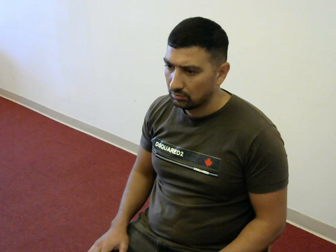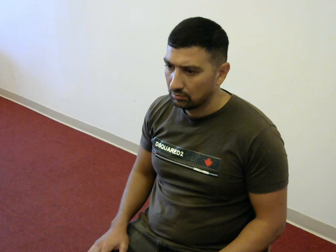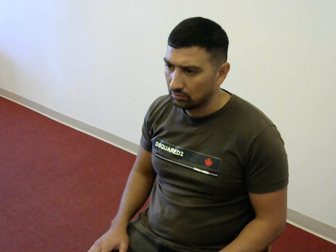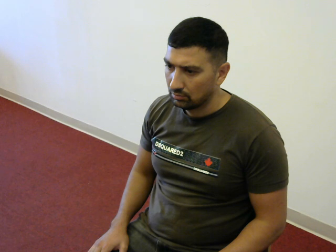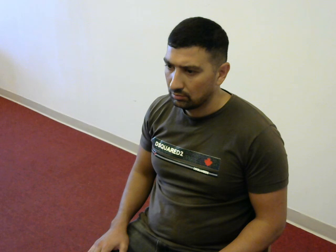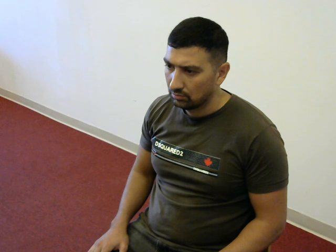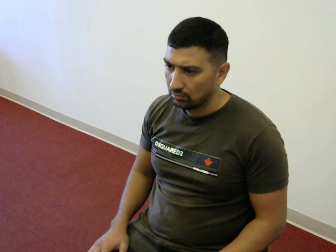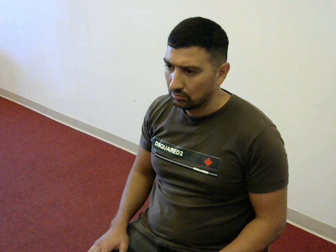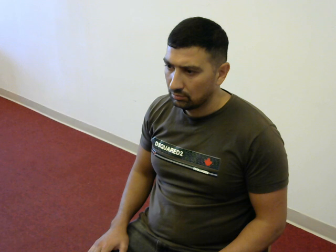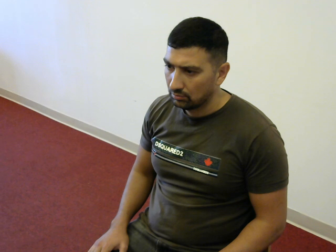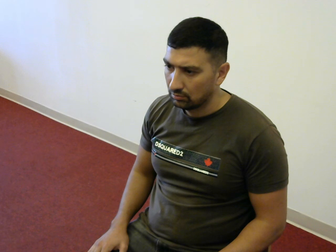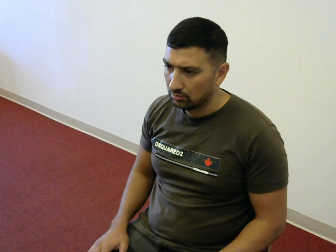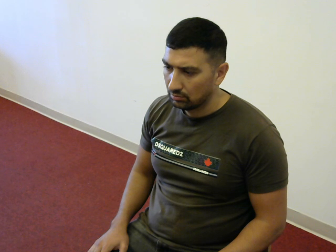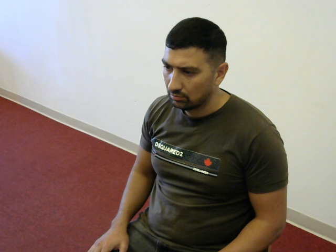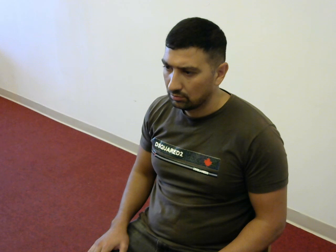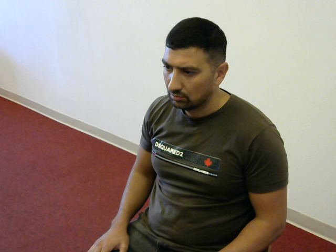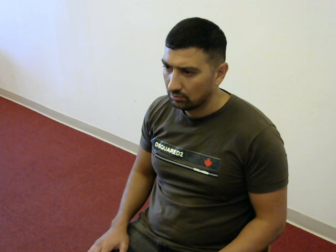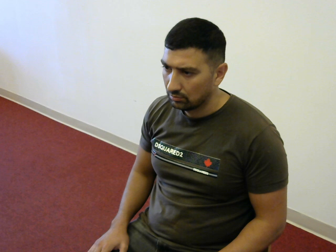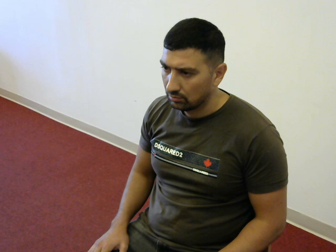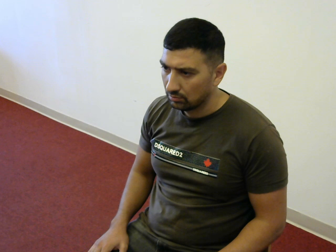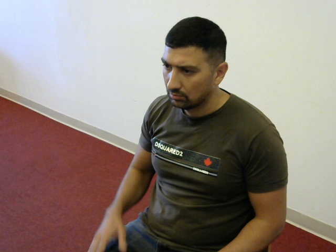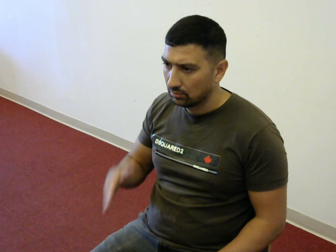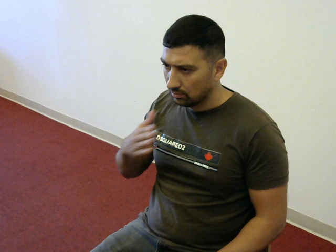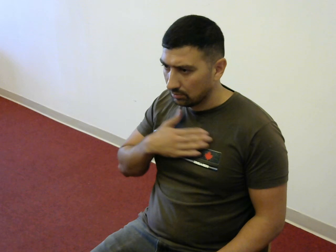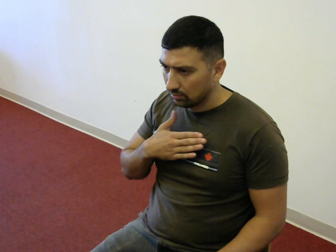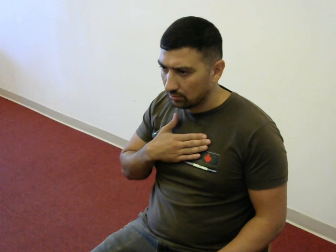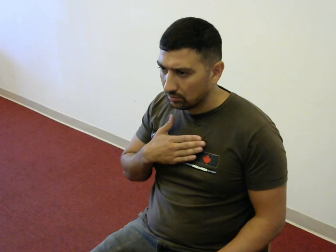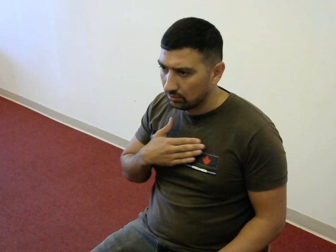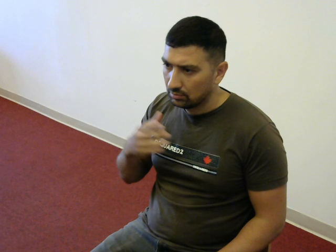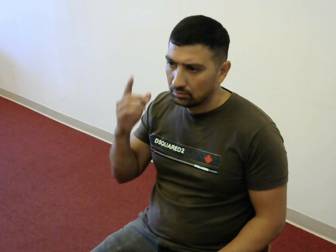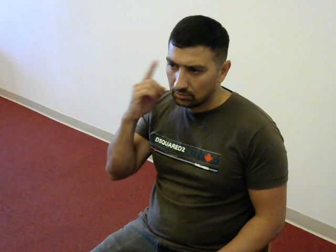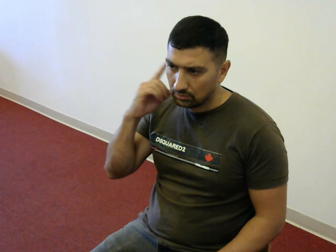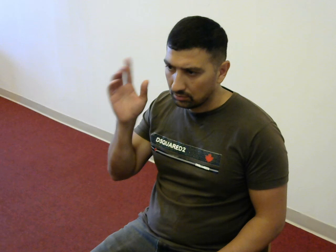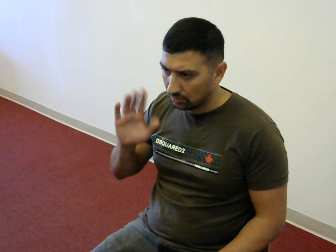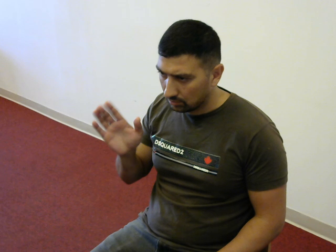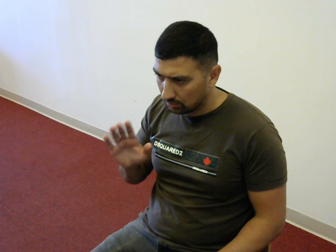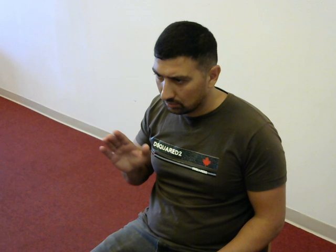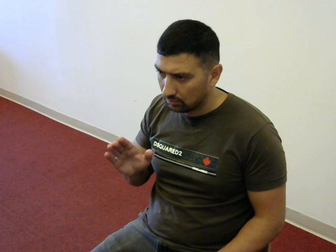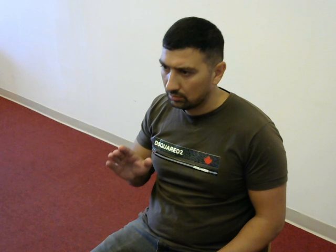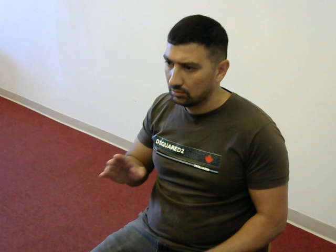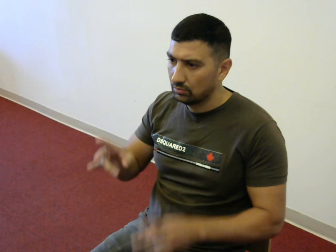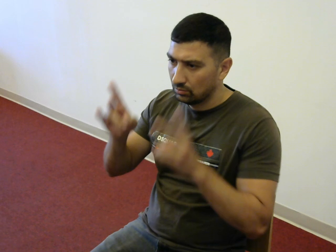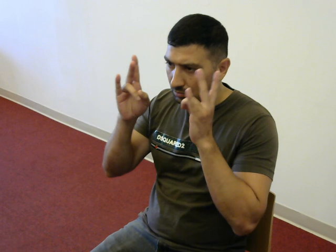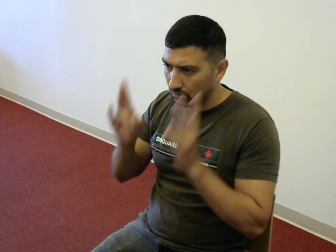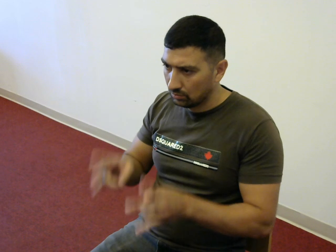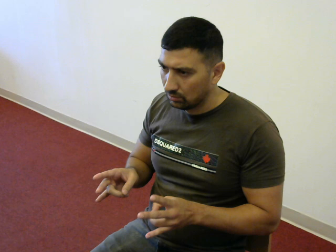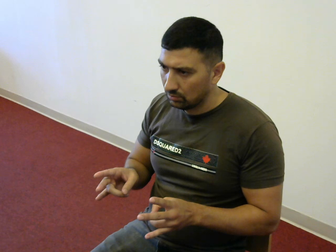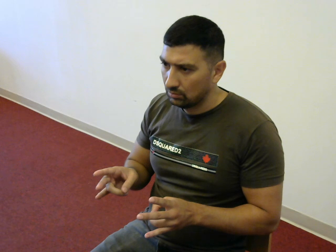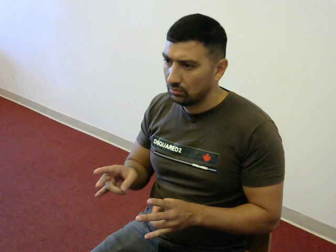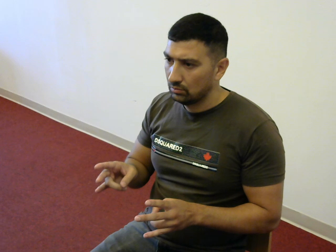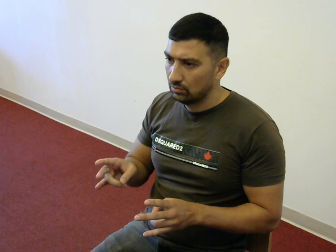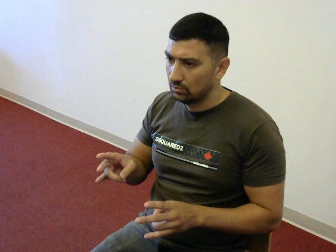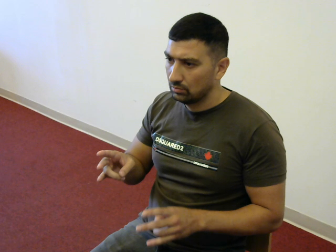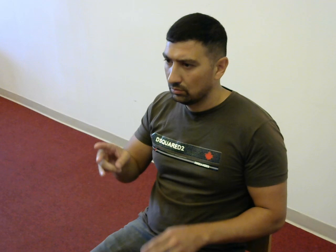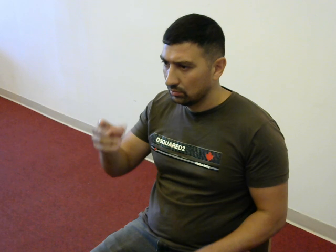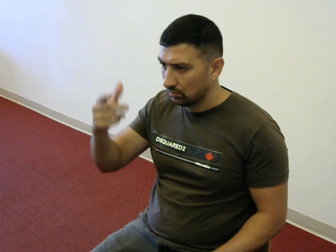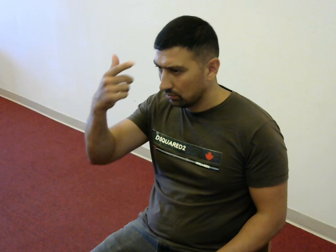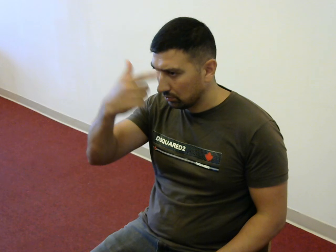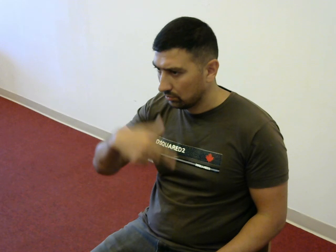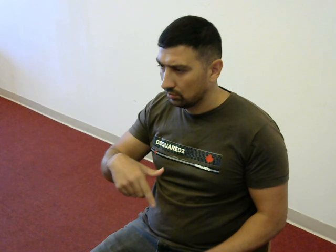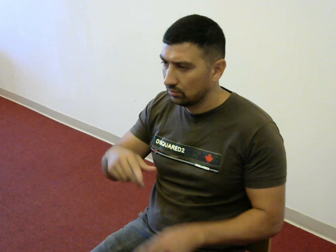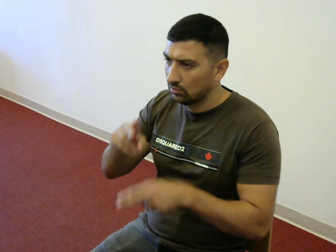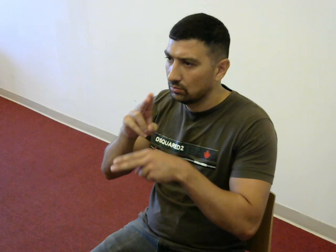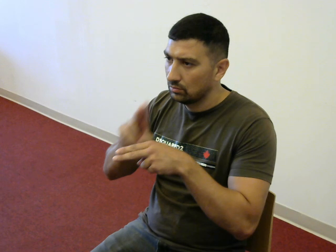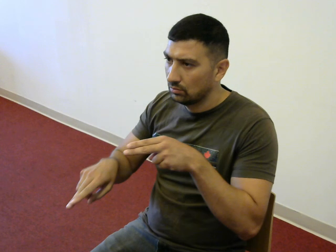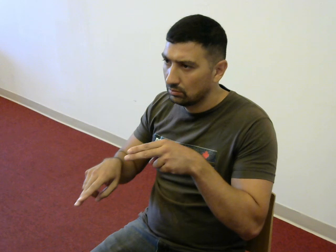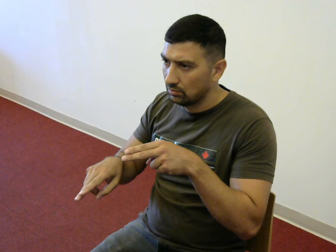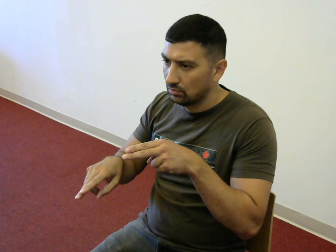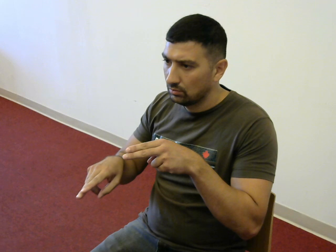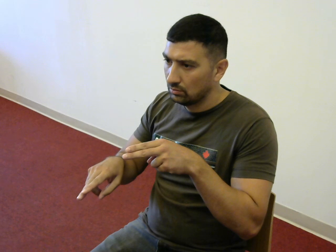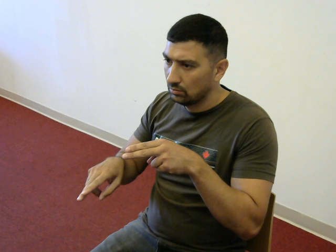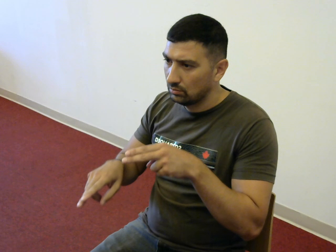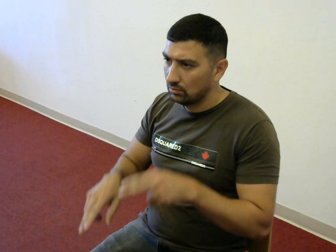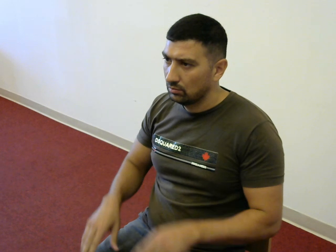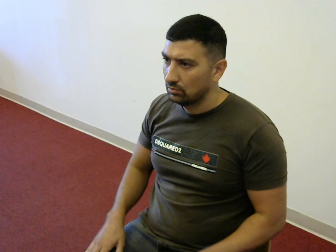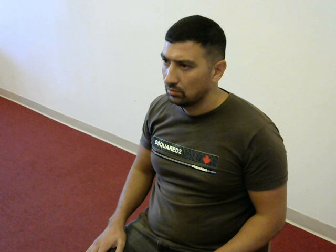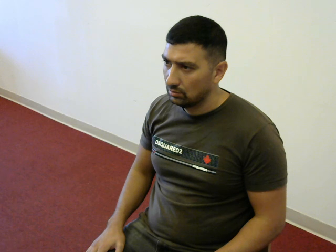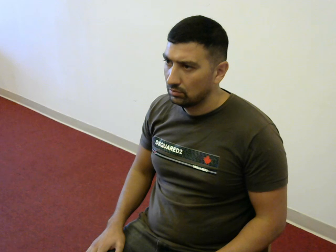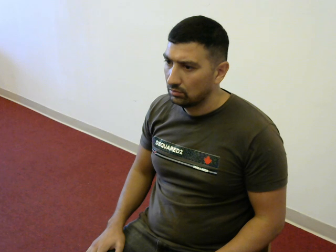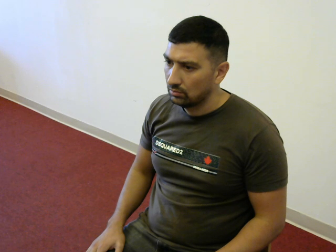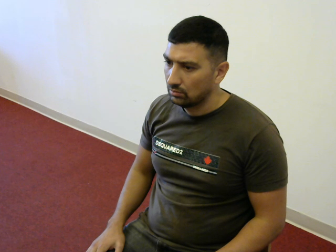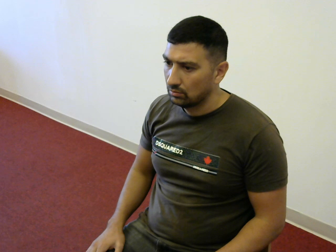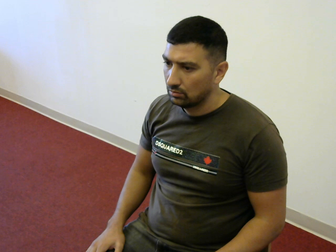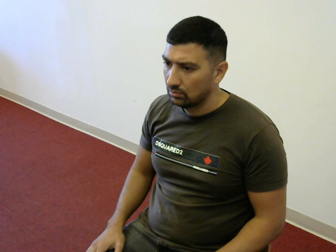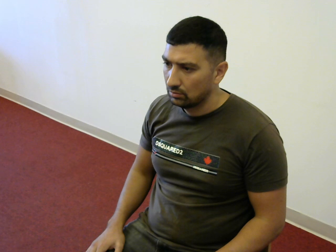Mən eşitməni qəza nəticəsində itirmişəm